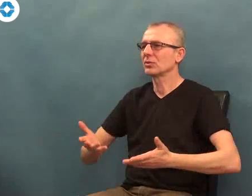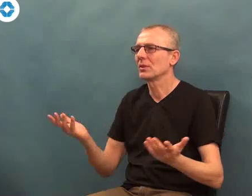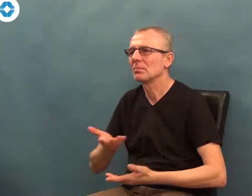Nie ma.